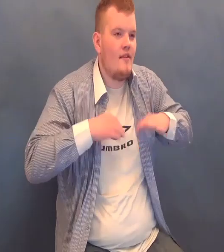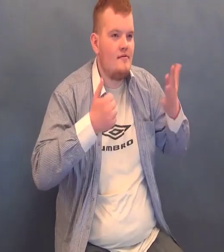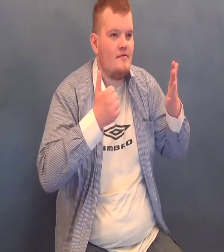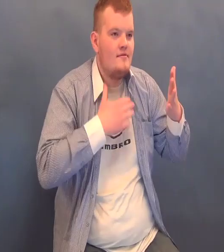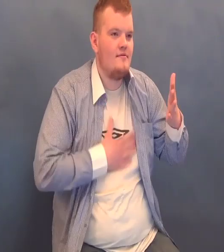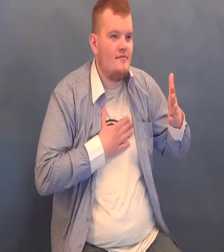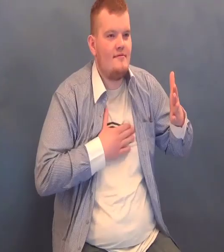Masz wolną sobotę?